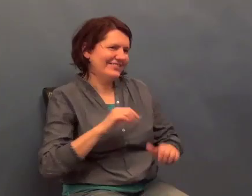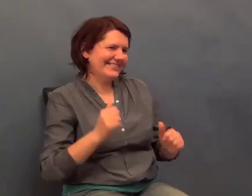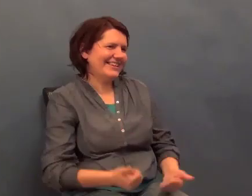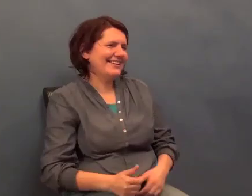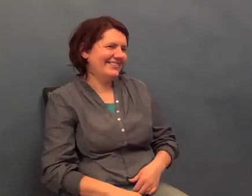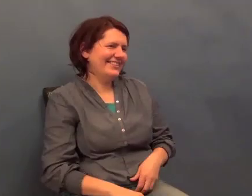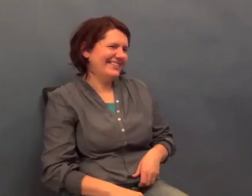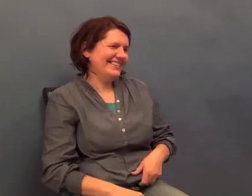A myślał, że coś się stało.